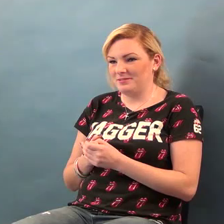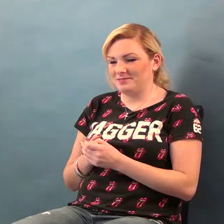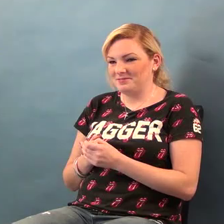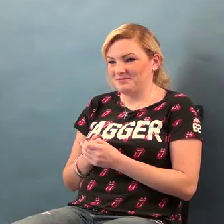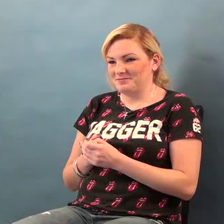Ja...